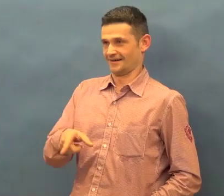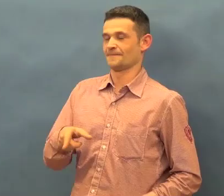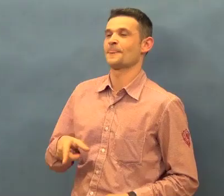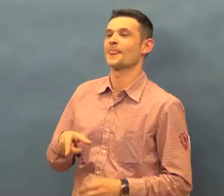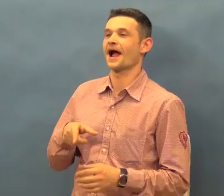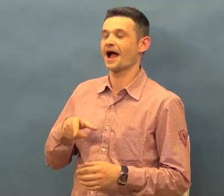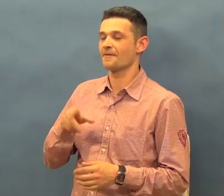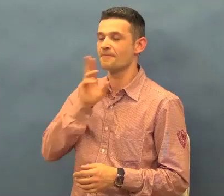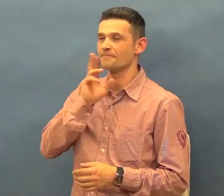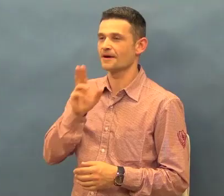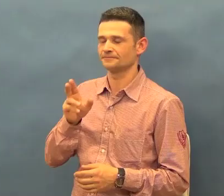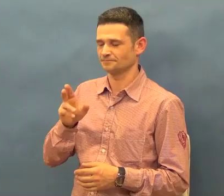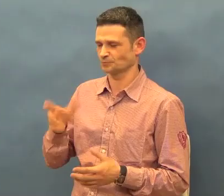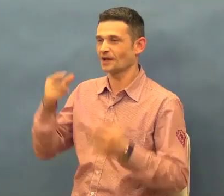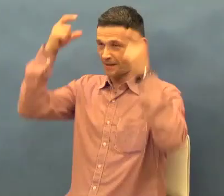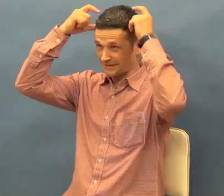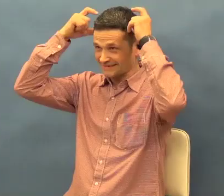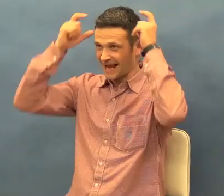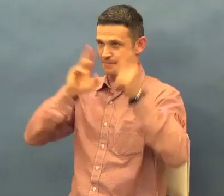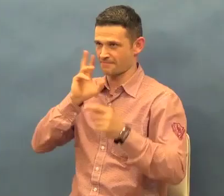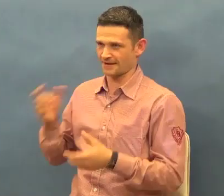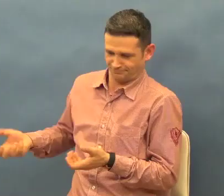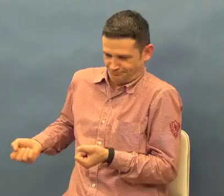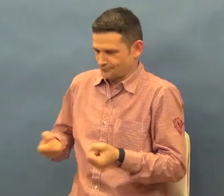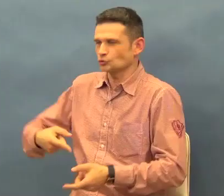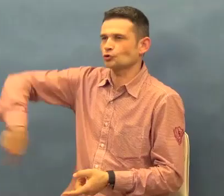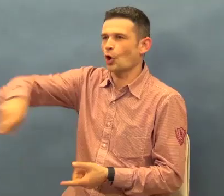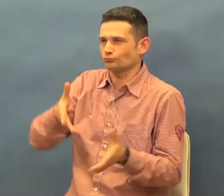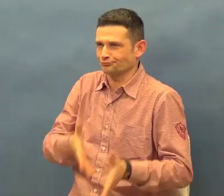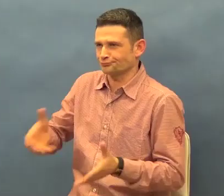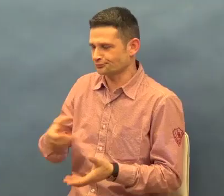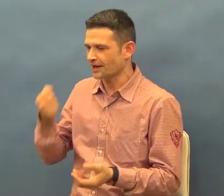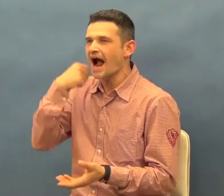Mama, w sensie Mama Myszka przygotowuje stół.